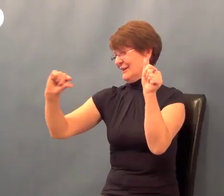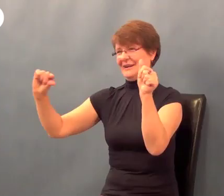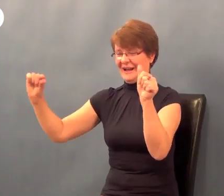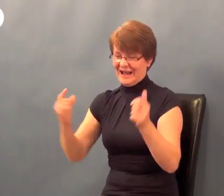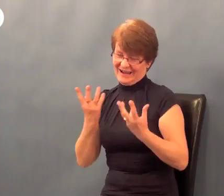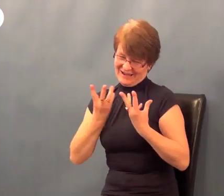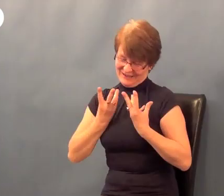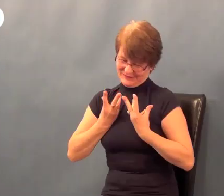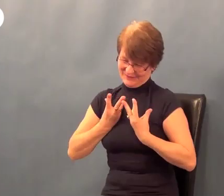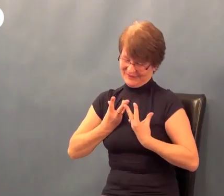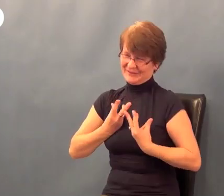Ulżyło mu, był zadowolony.